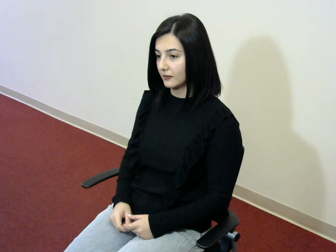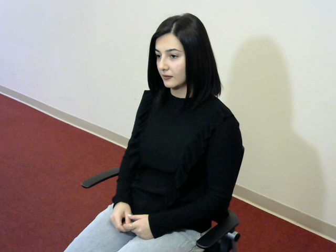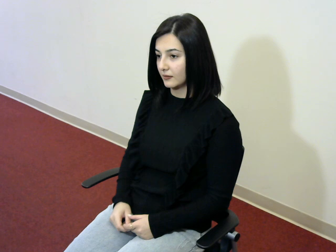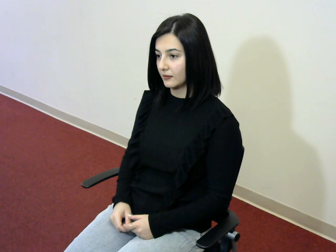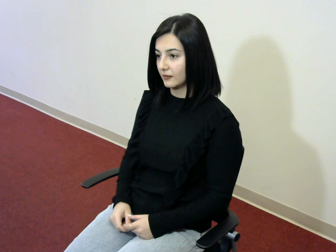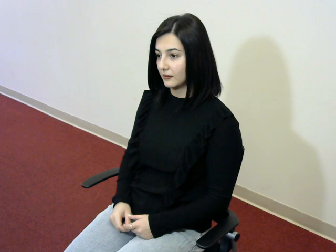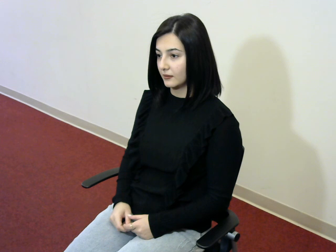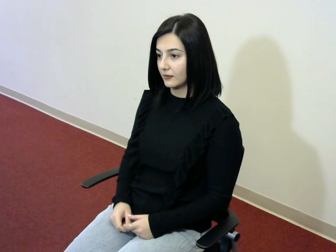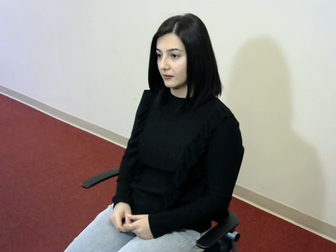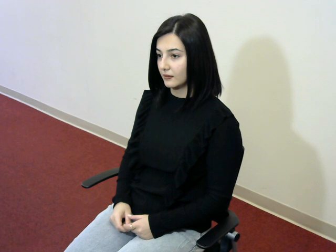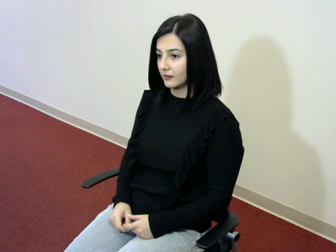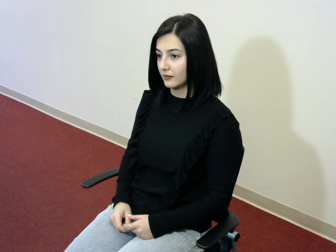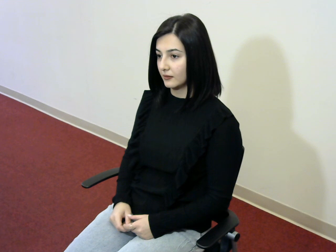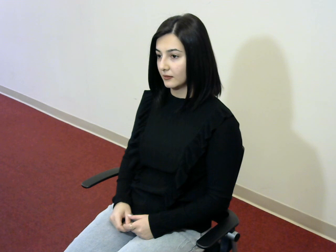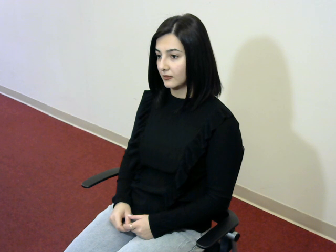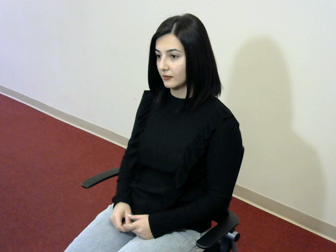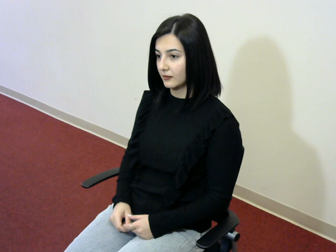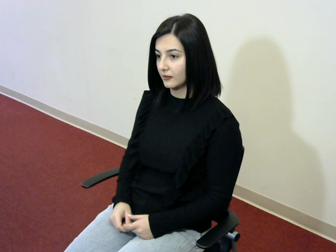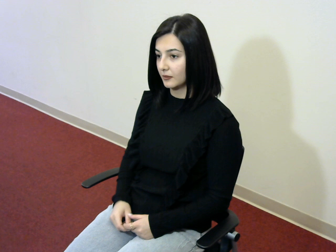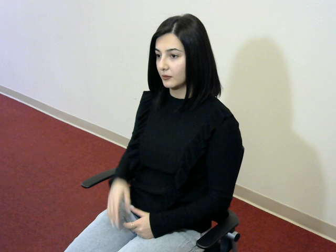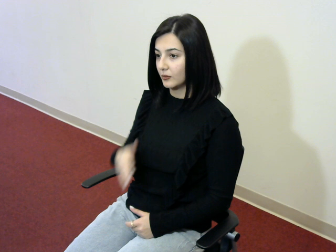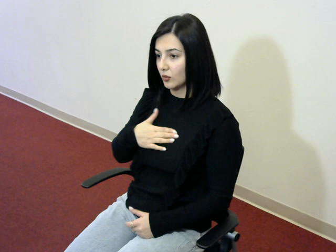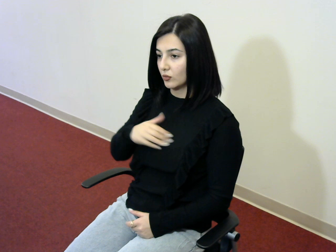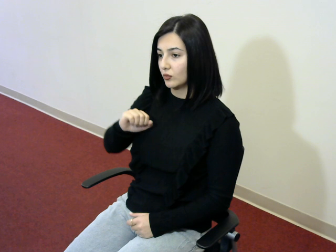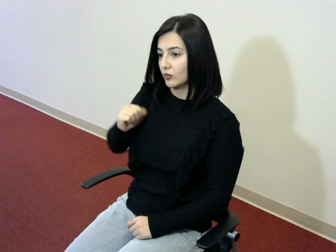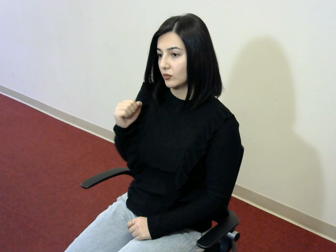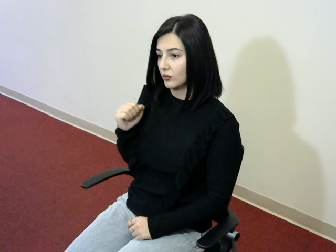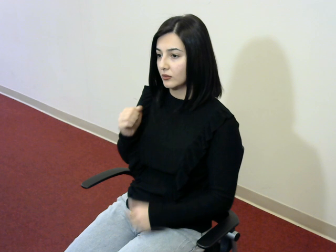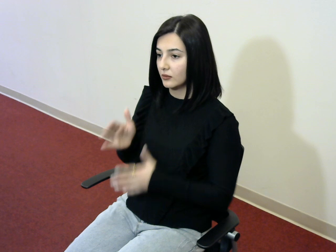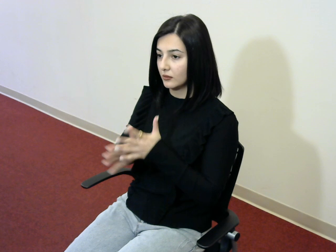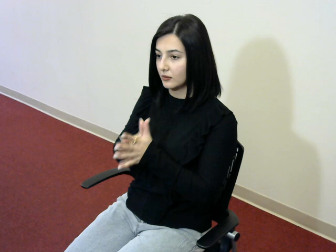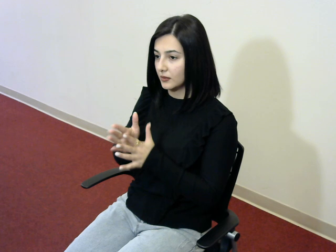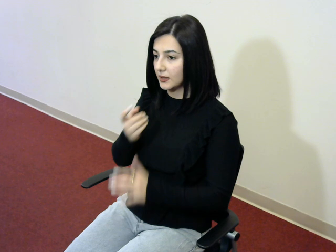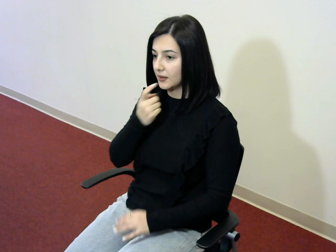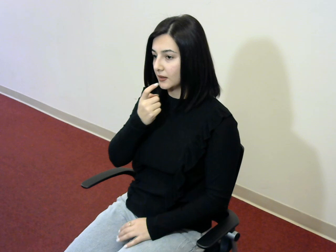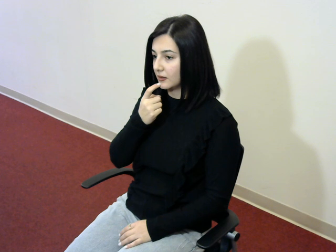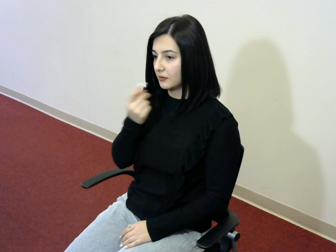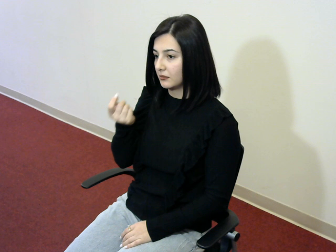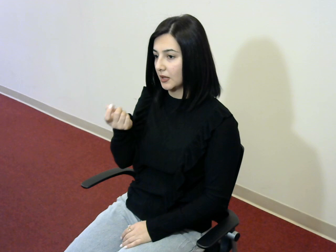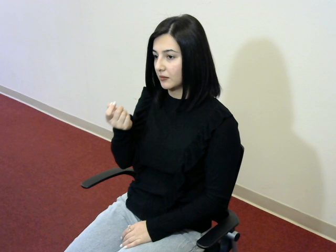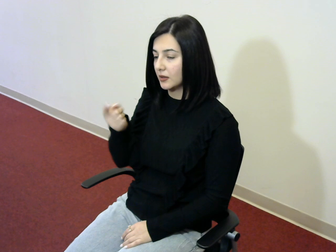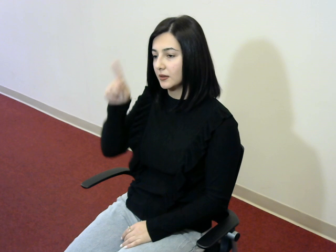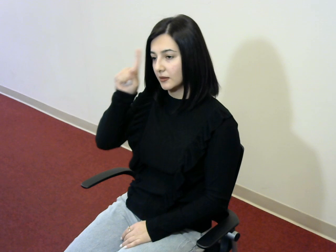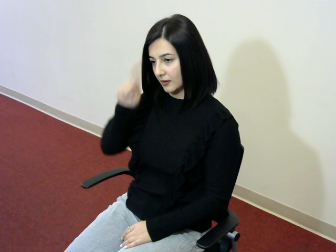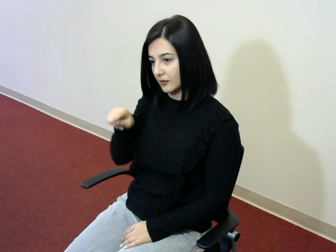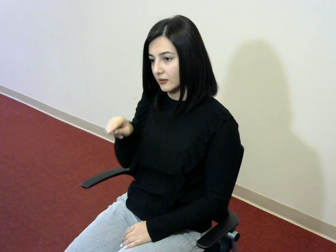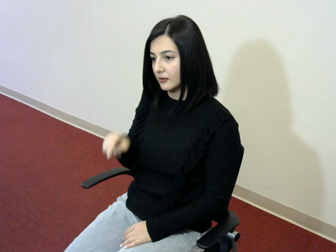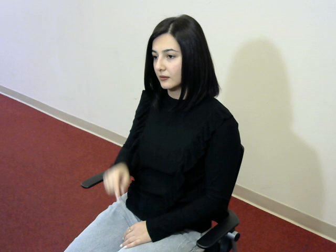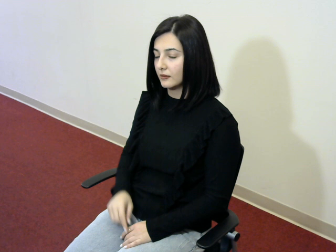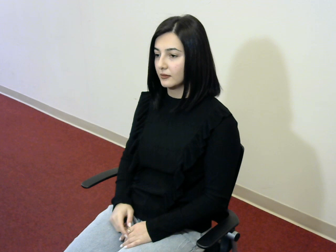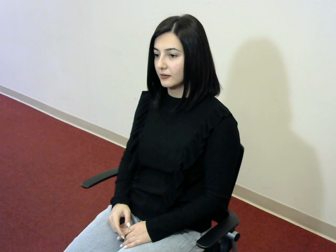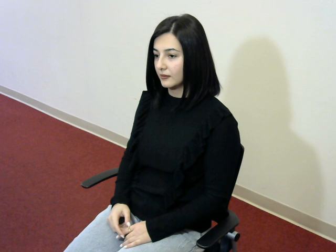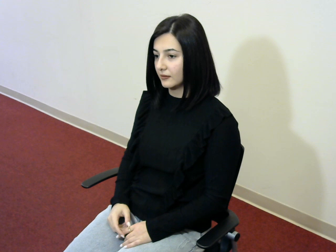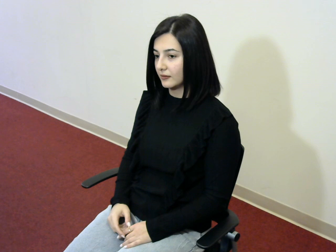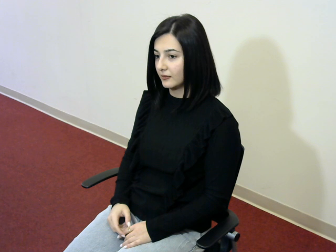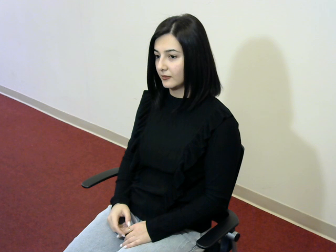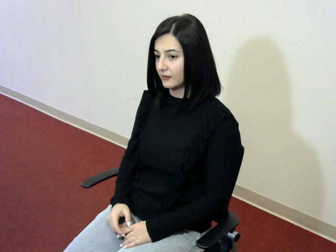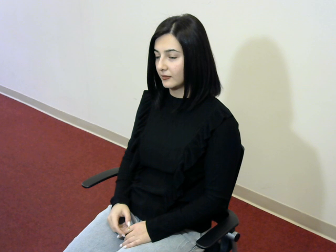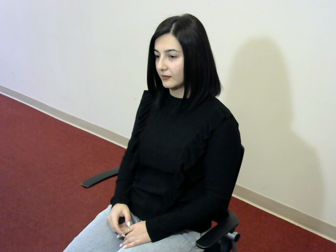Mənim dostum jest dilini azca bilir